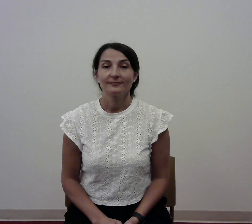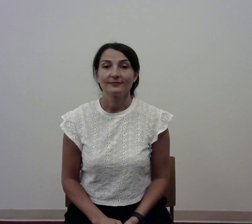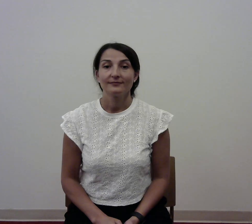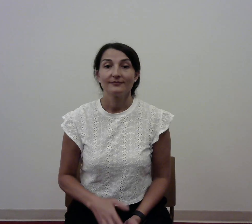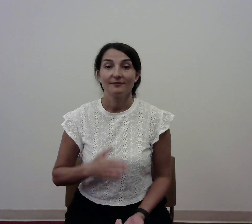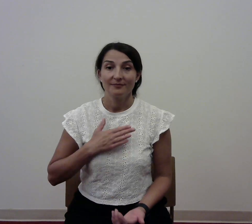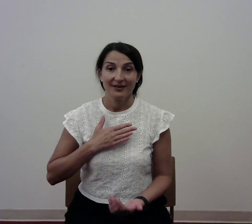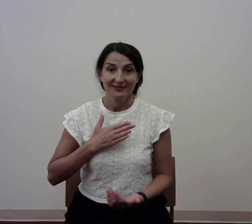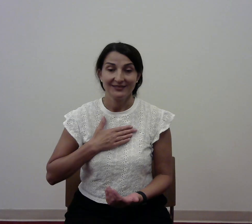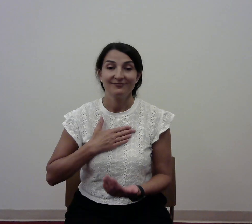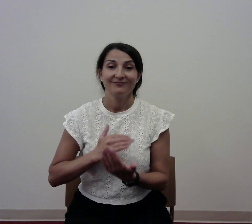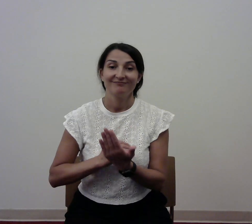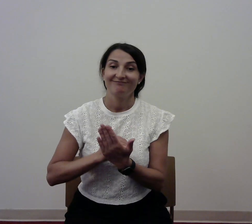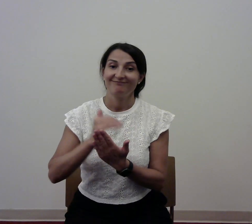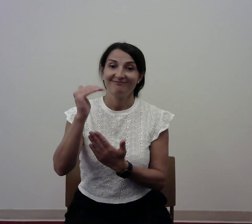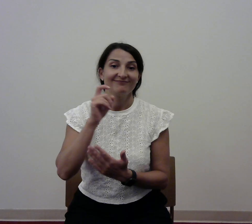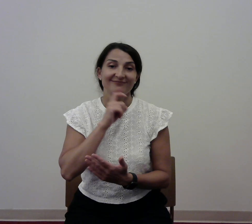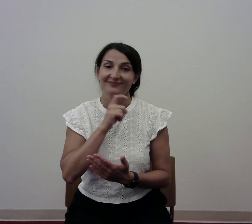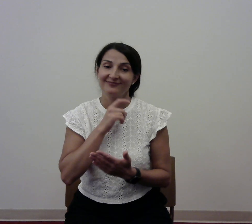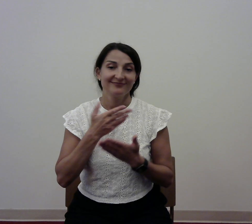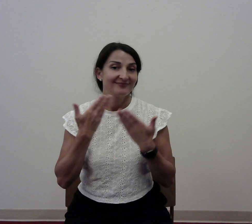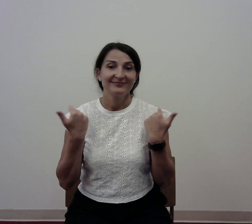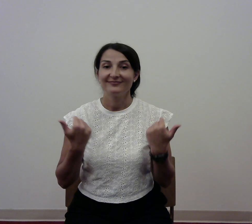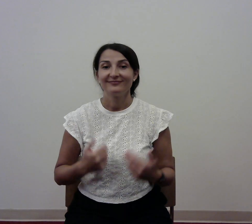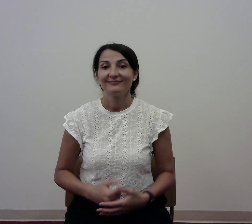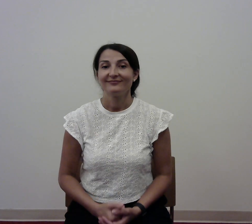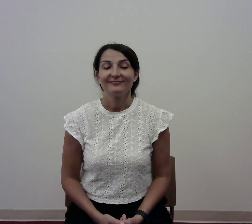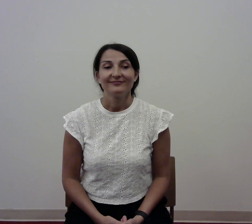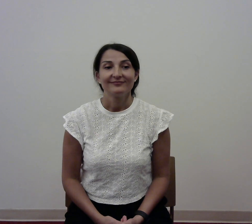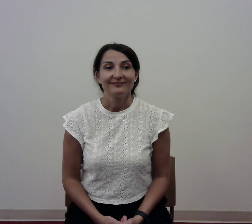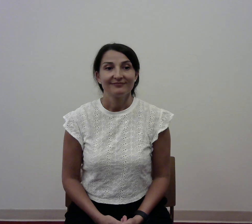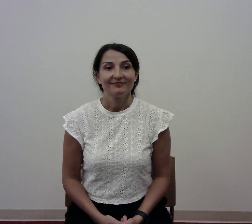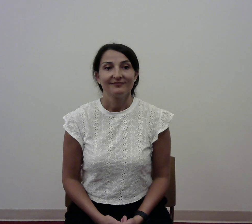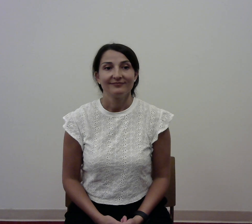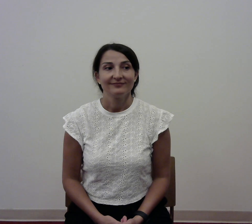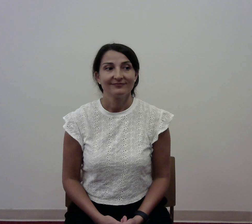Mənim ali təhsilim yoxdur